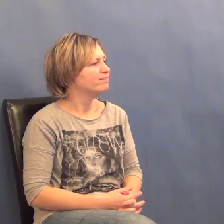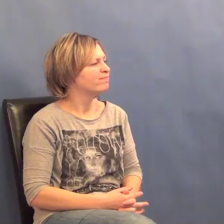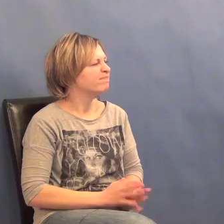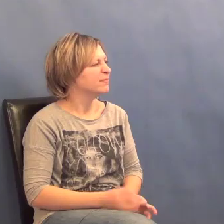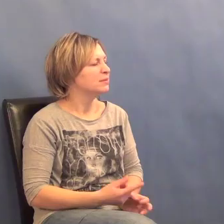Zgadza się.